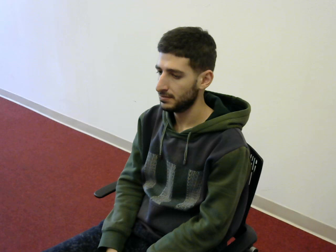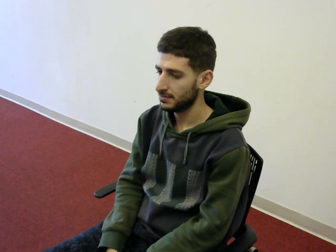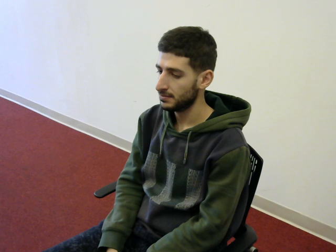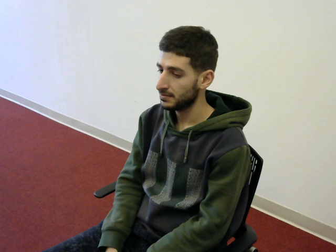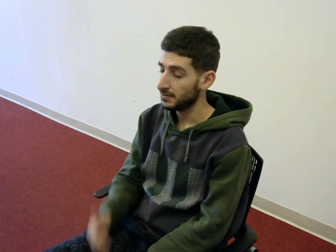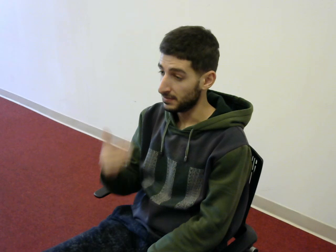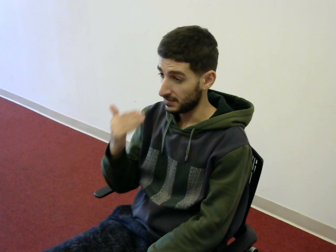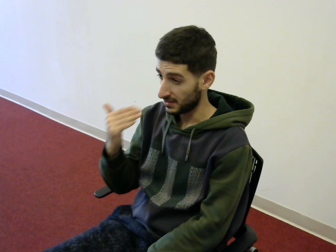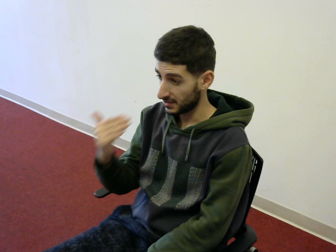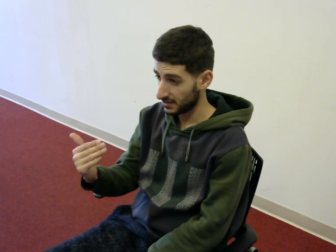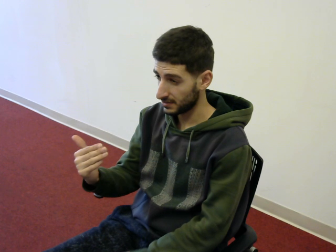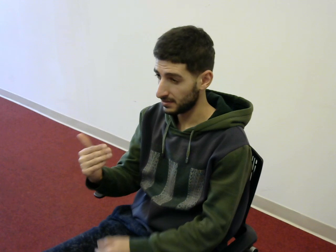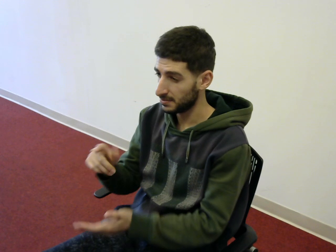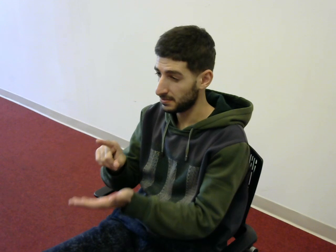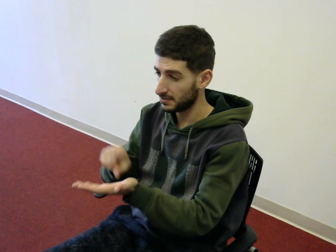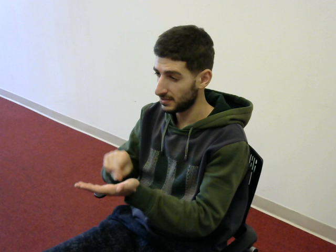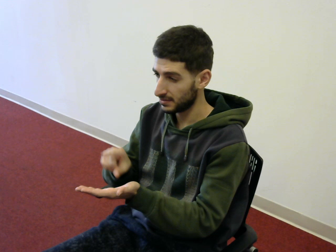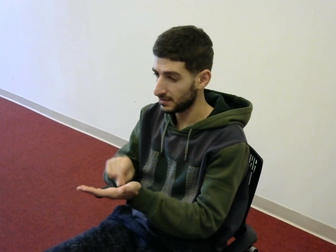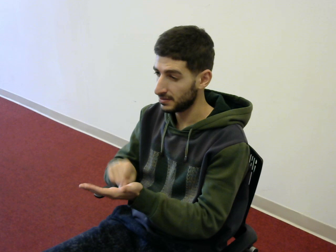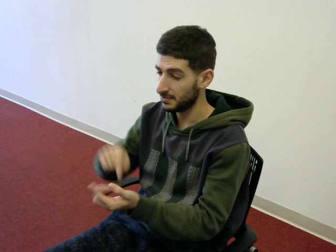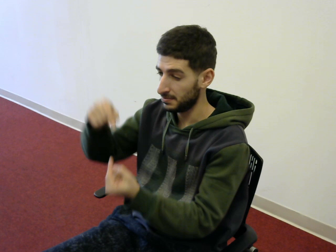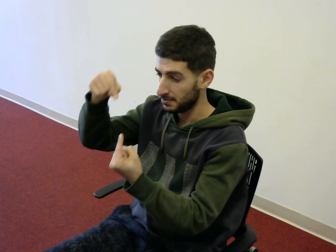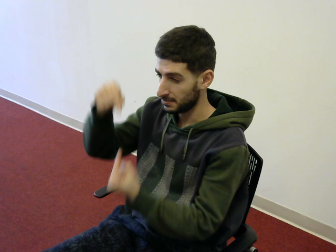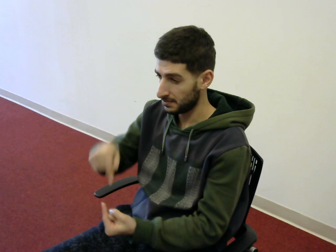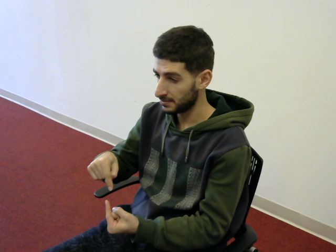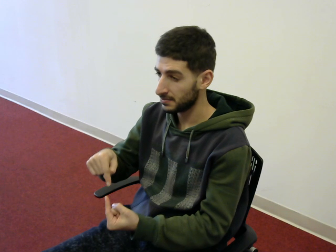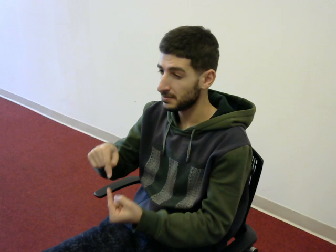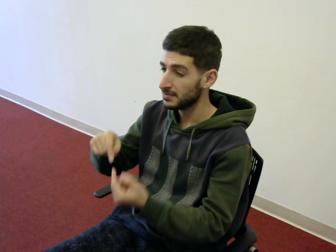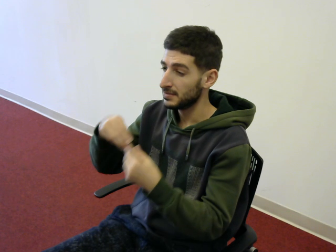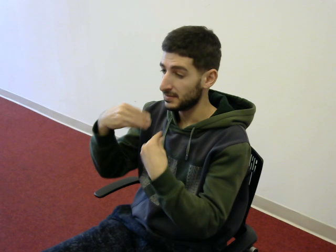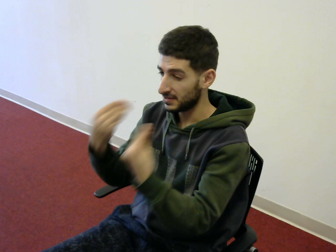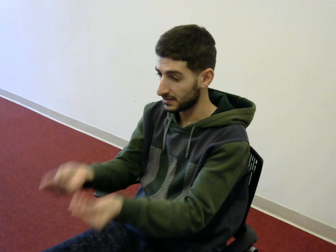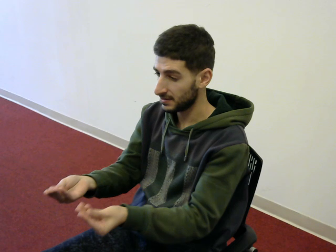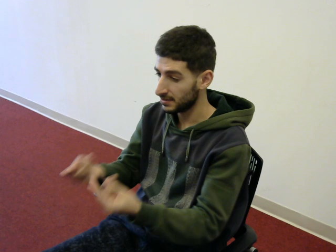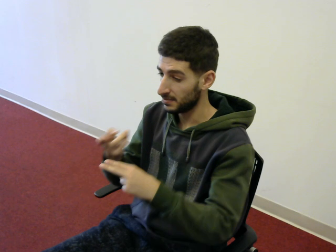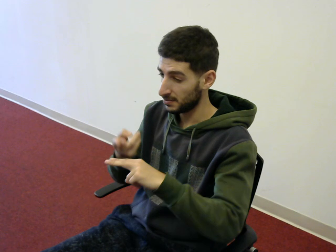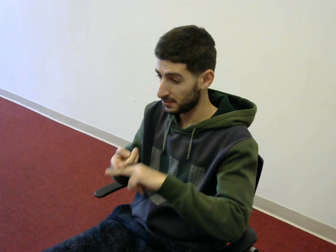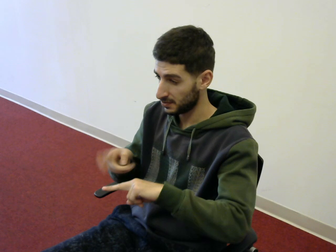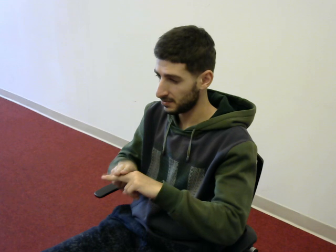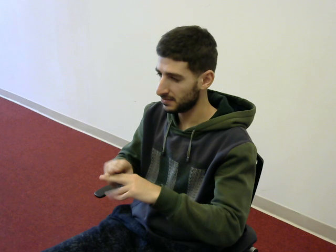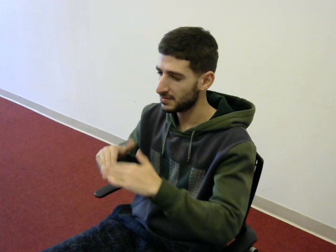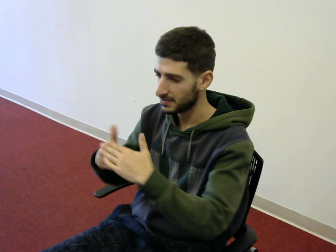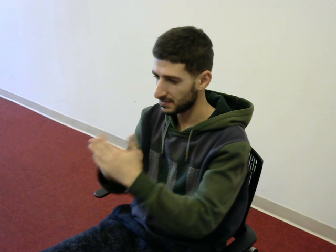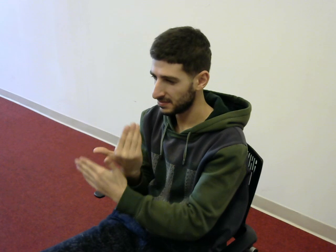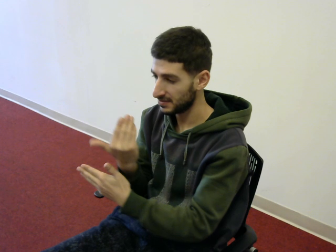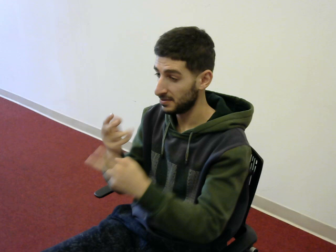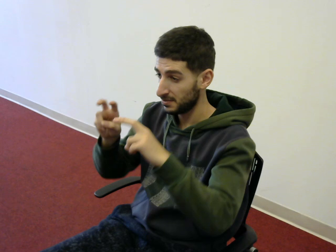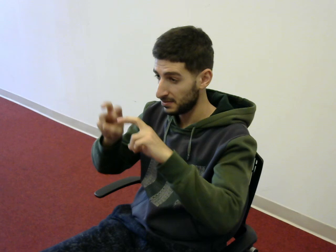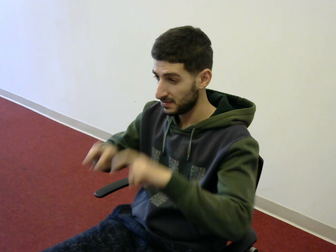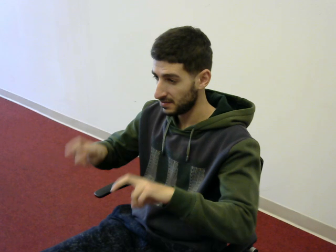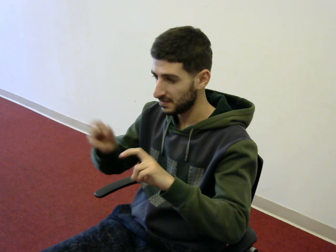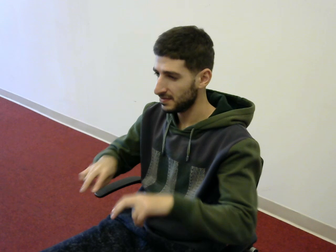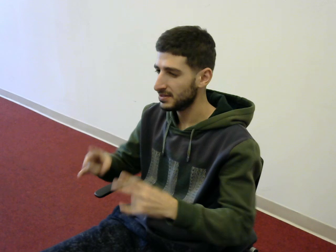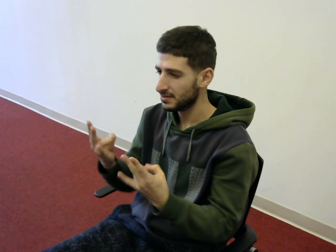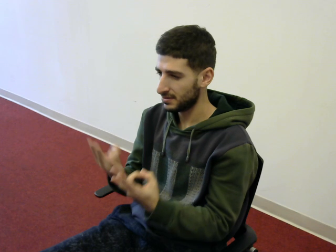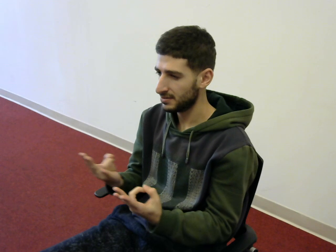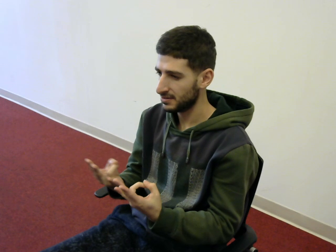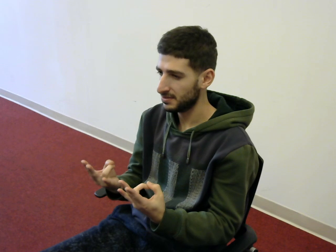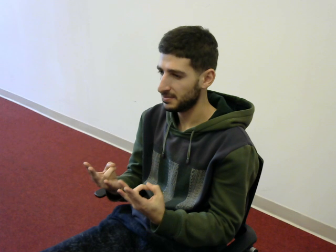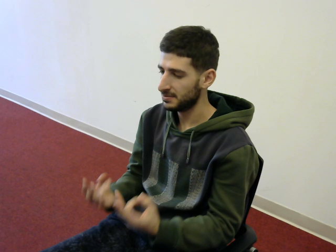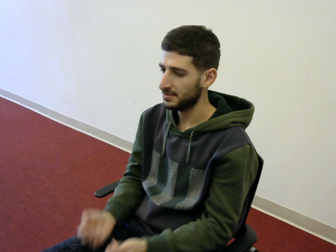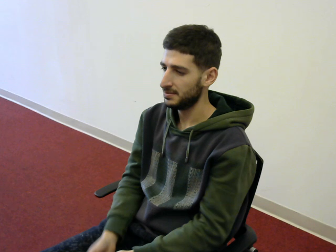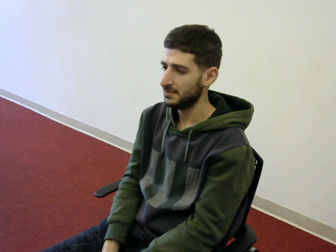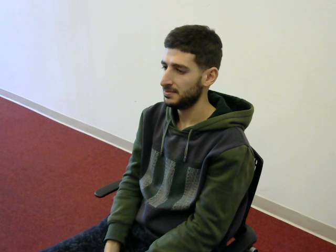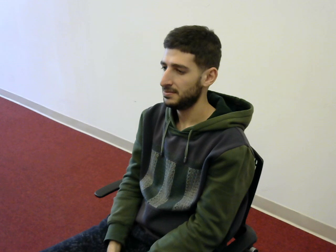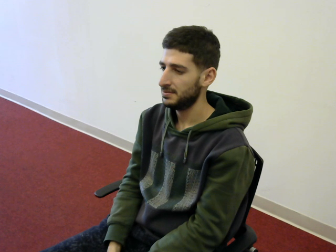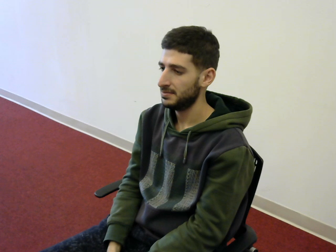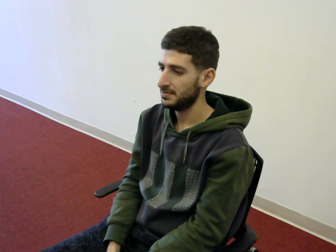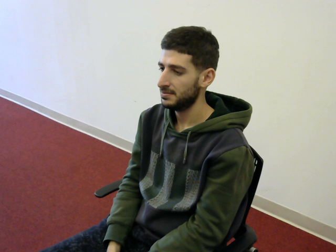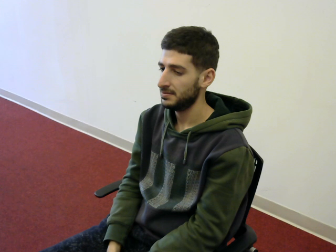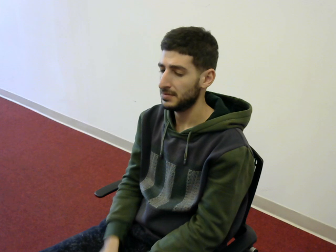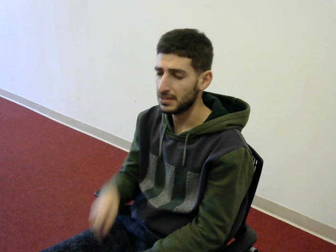Sizə pensiya təyin olunması üçün yenidən müayinə olunmalısınız